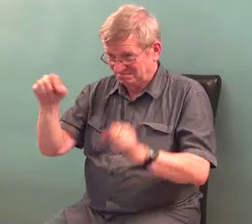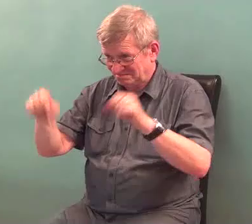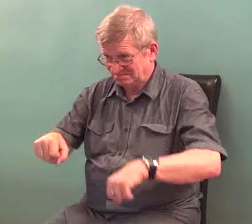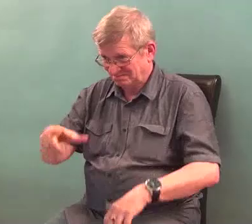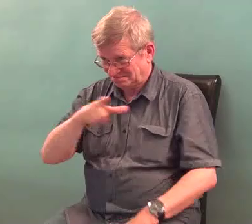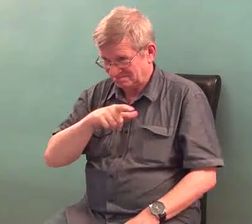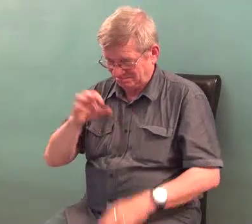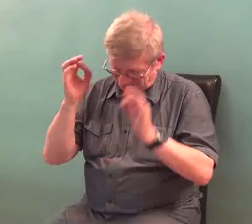Obaj, dobrze?